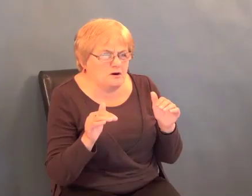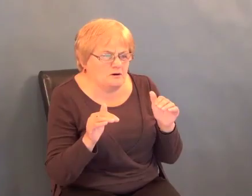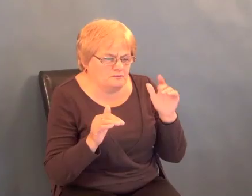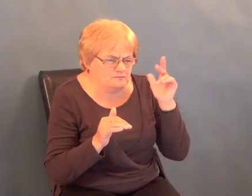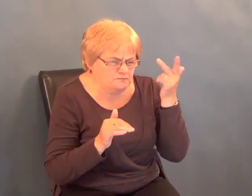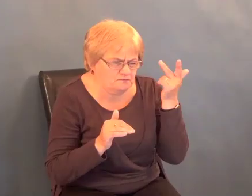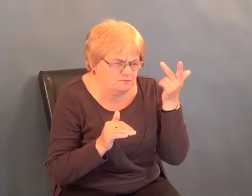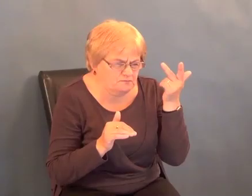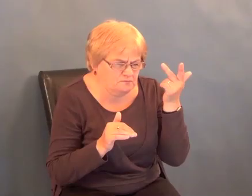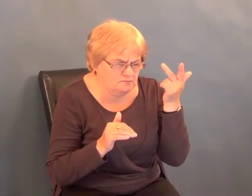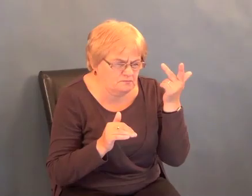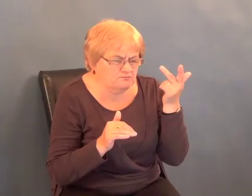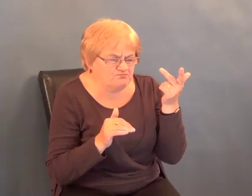Trzeci.